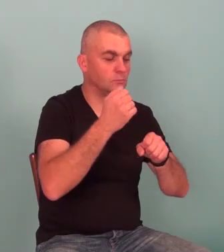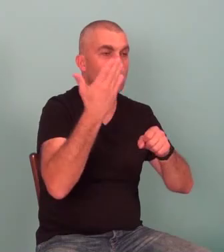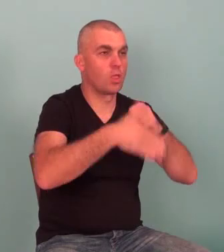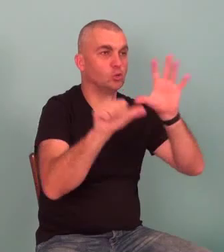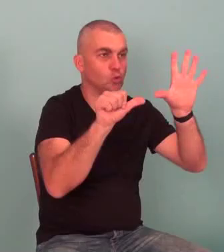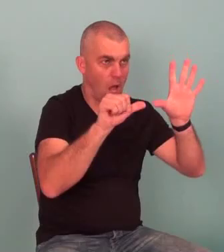Kończę o szóstej.